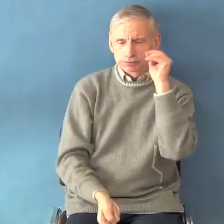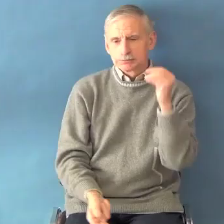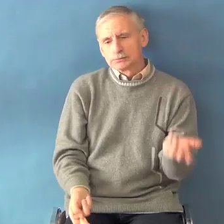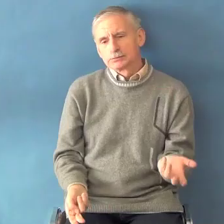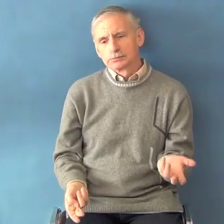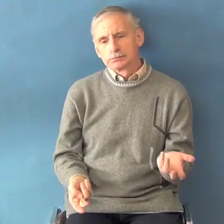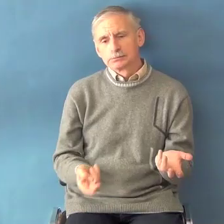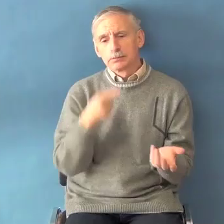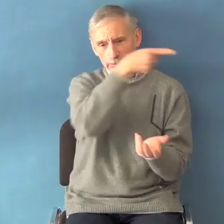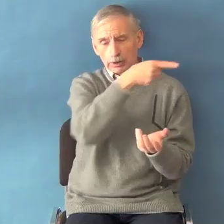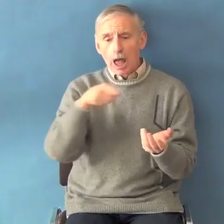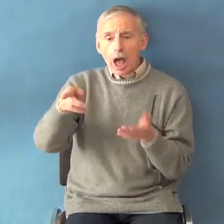Tam tak.